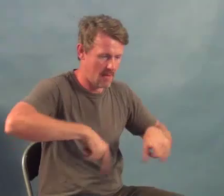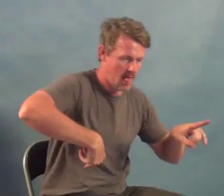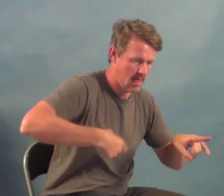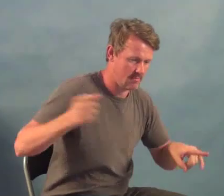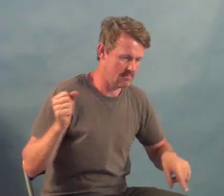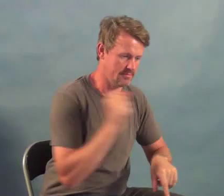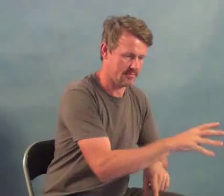Torba została podrzucona.